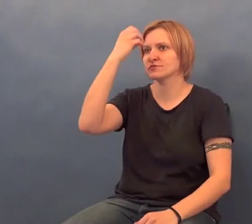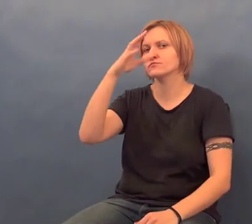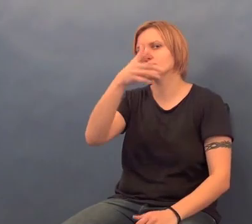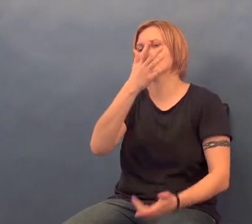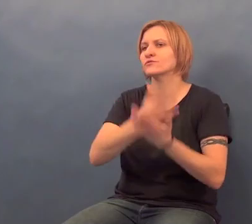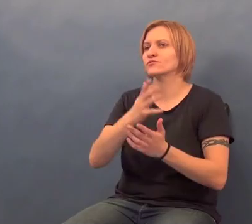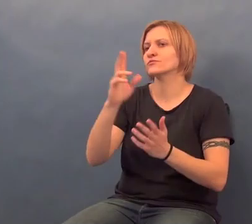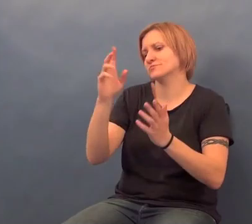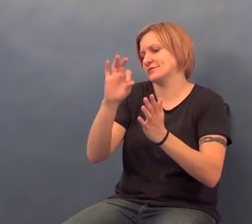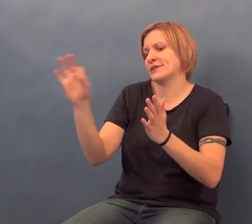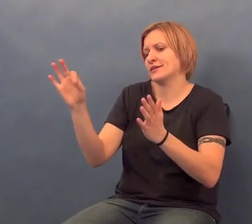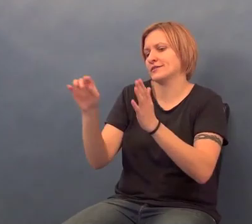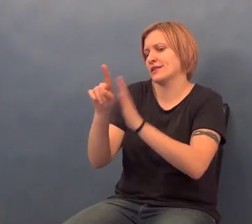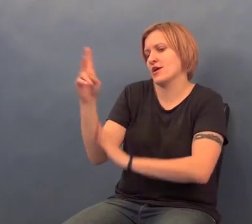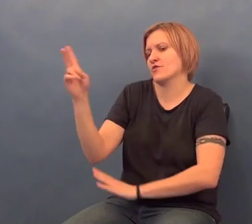Tylko specjalnie dla kogoś.